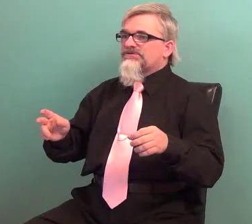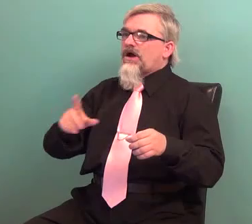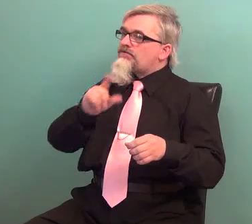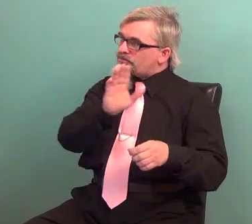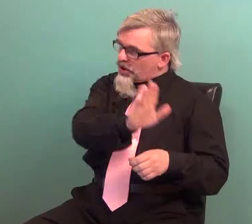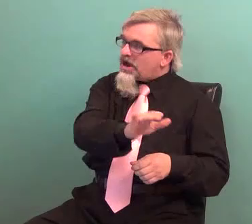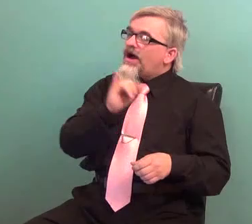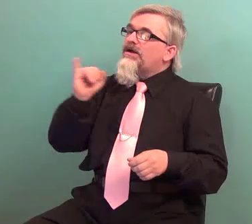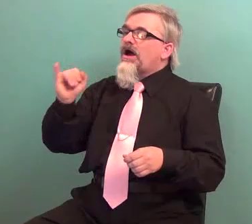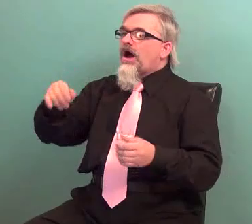W poniedziałek poczekasz i...